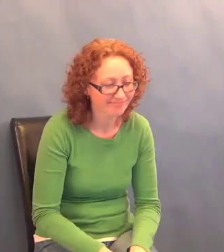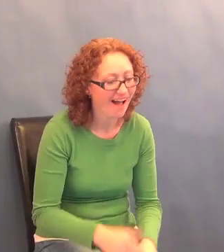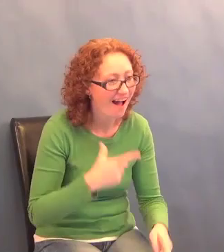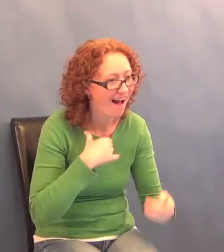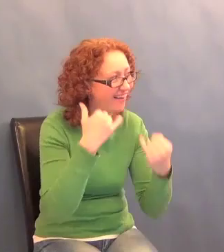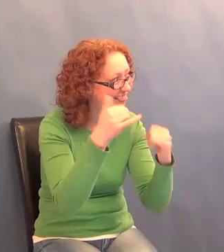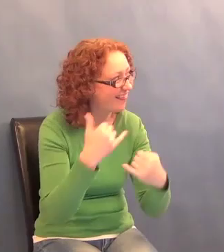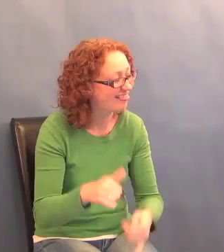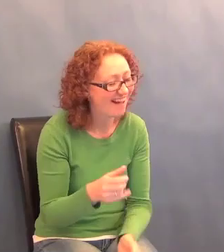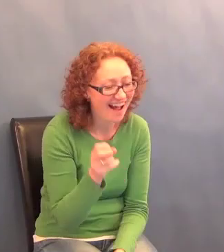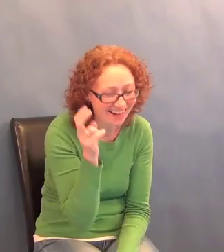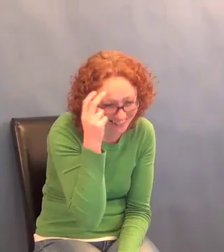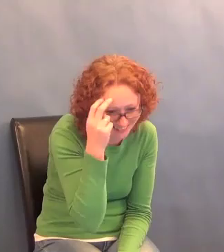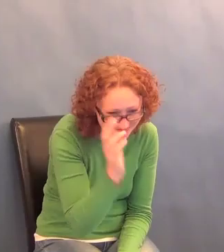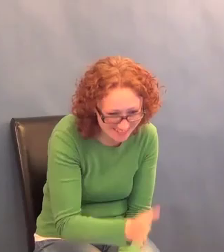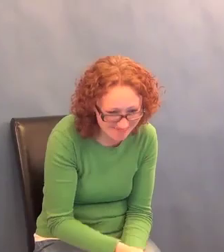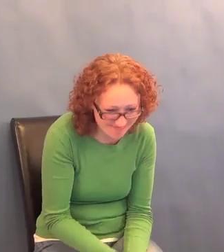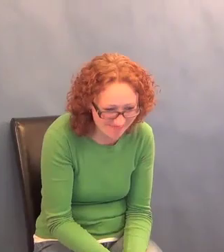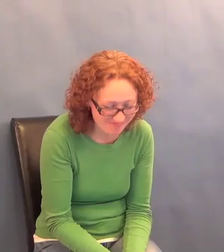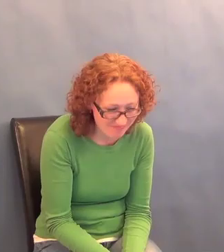Aha, ty masz inny i ja mam inny, rozumiem.